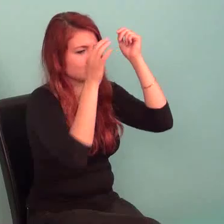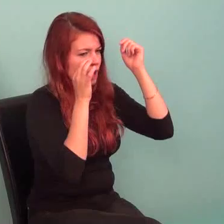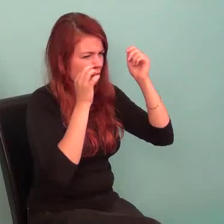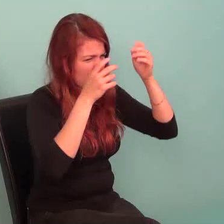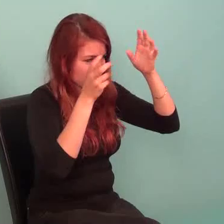Wchodzi na drzewo.